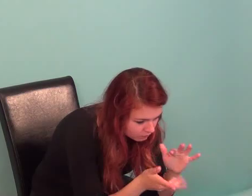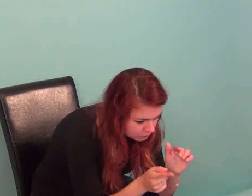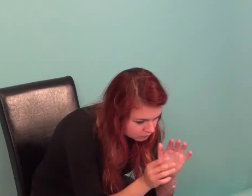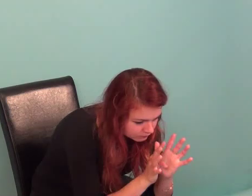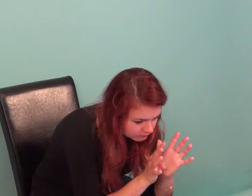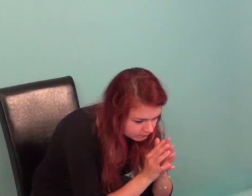Dziewiętnasta.